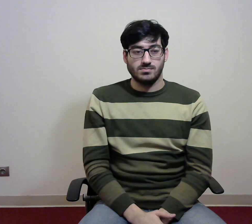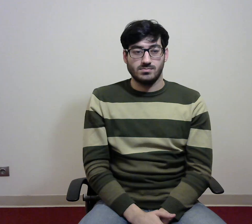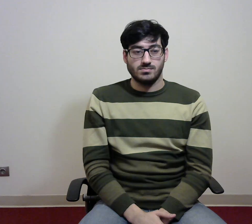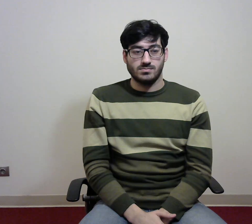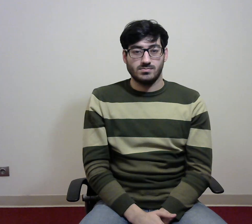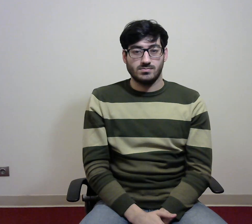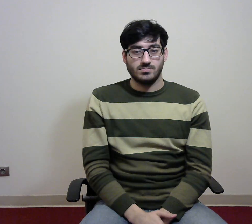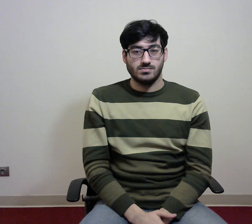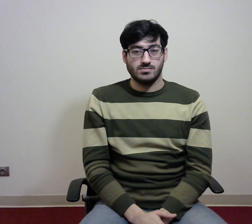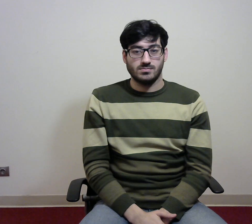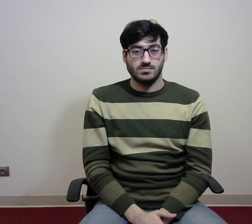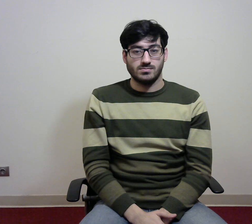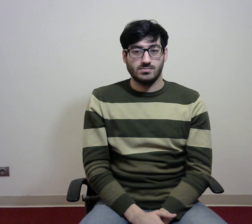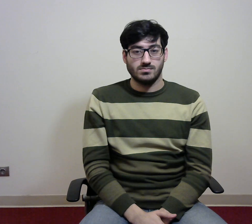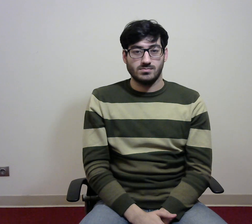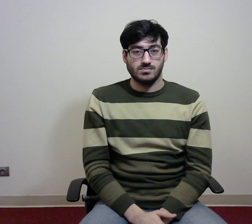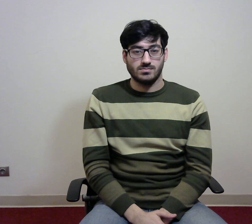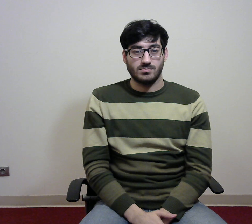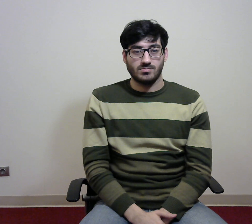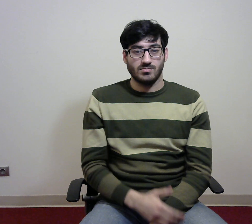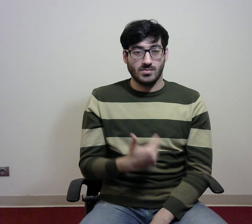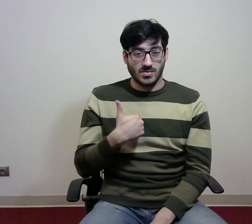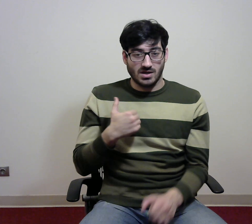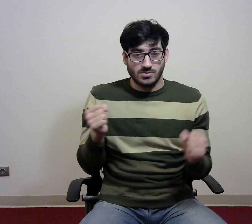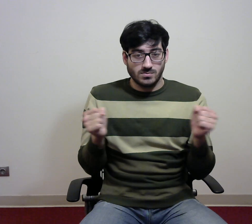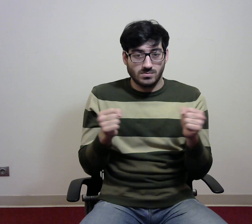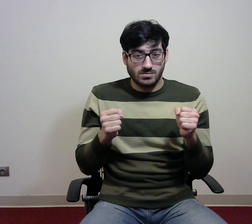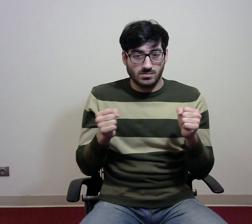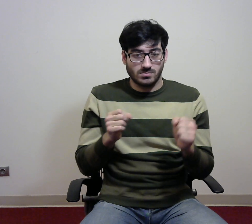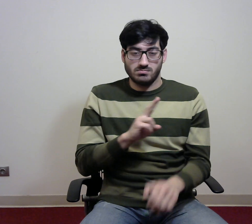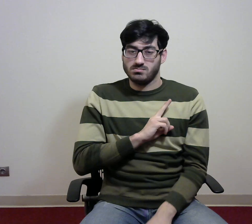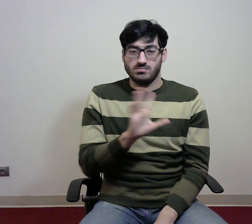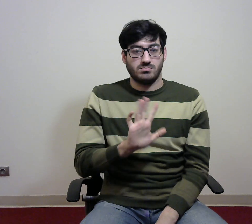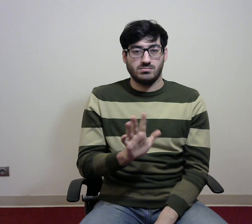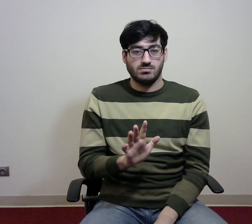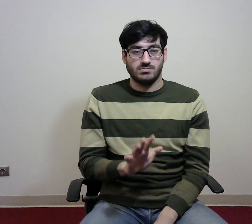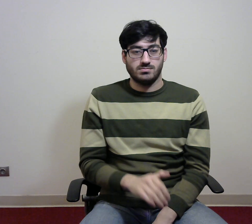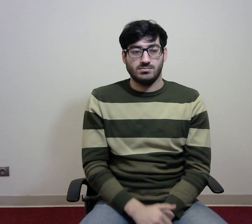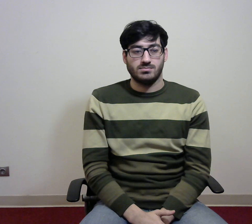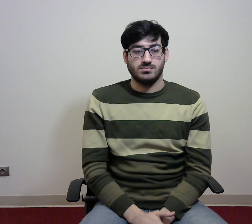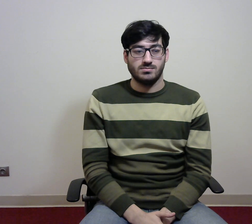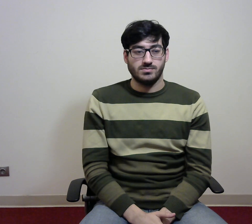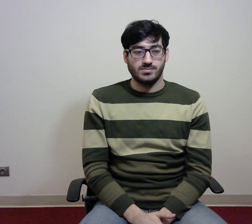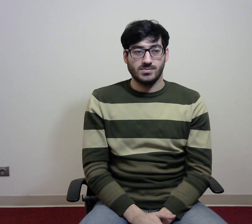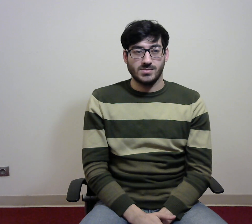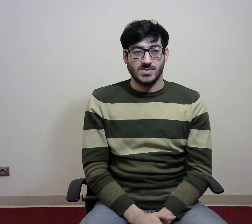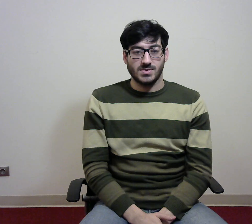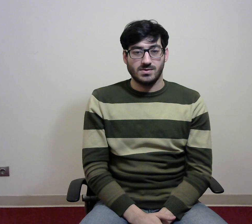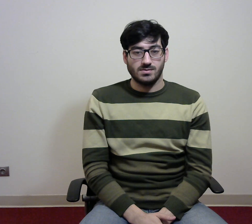Mən qışı sevmirəm